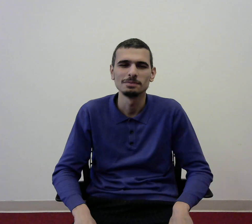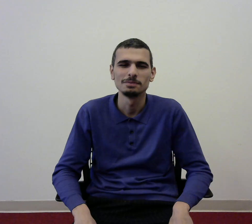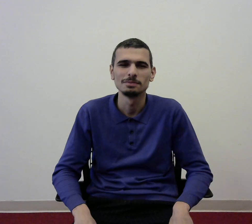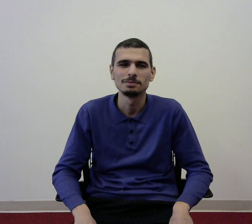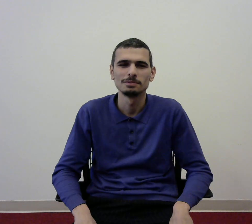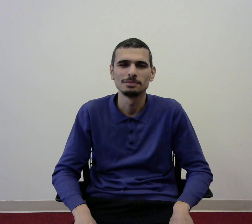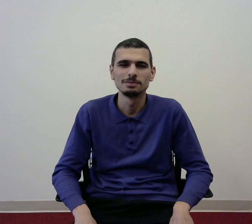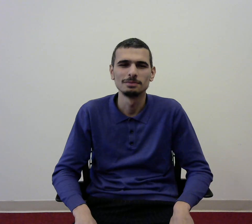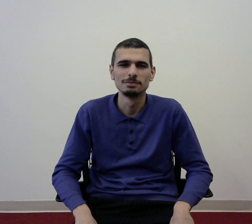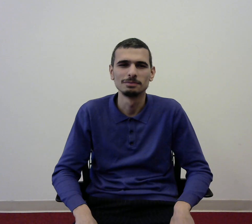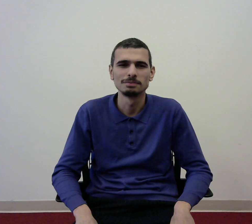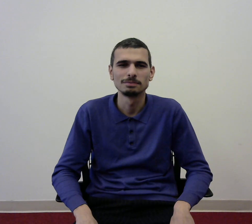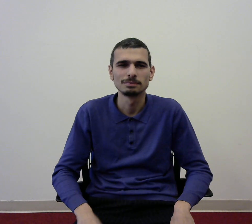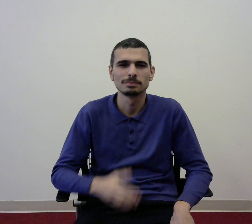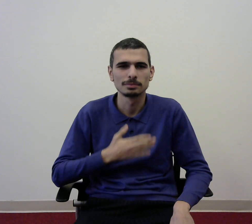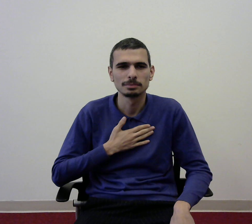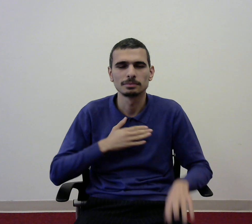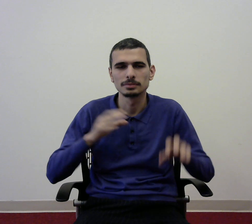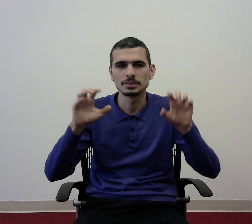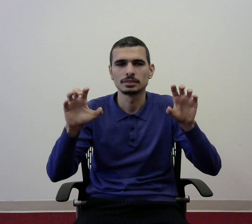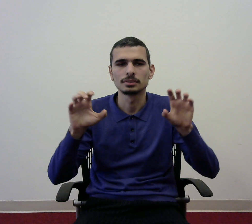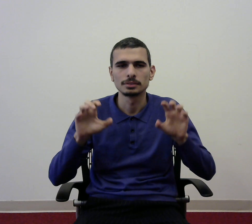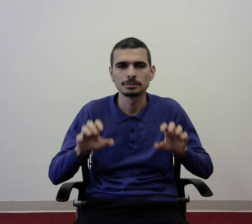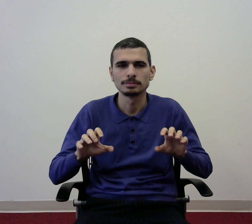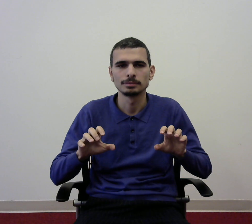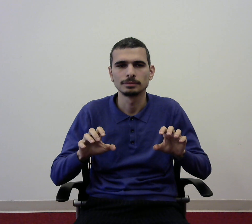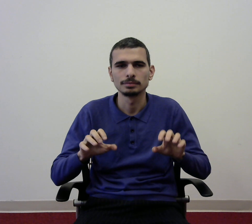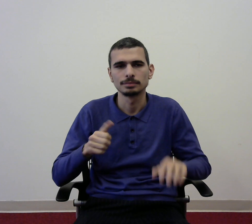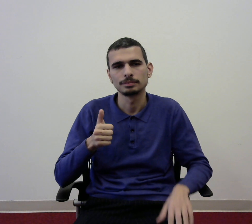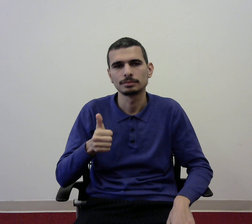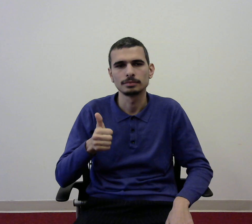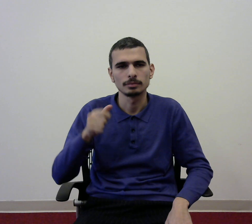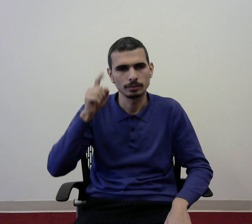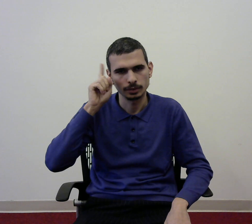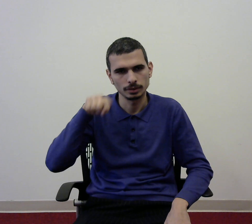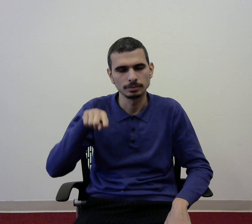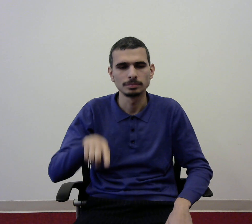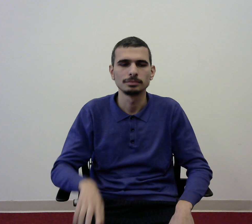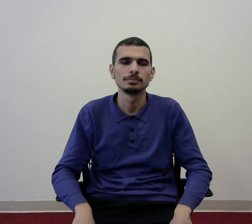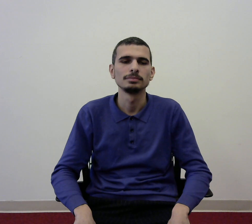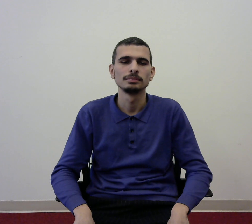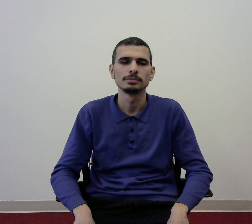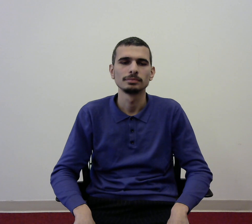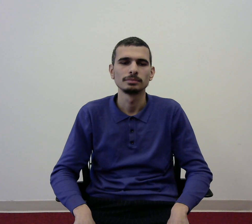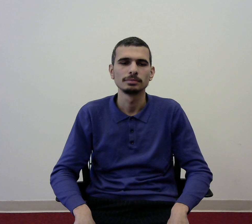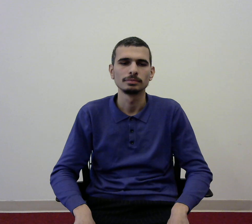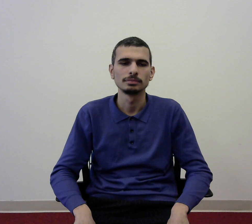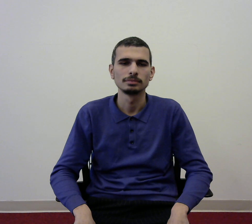Mən qanunvericiliyi yaxşı bilirəm